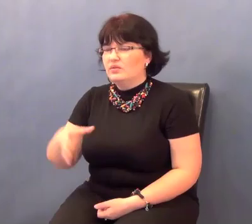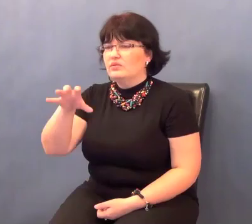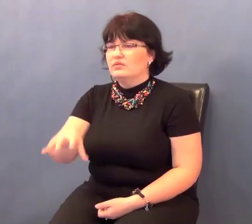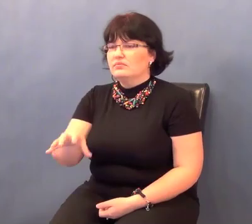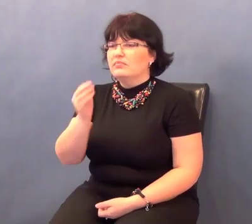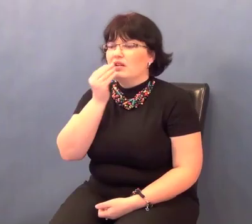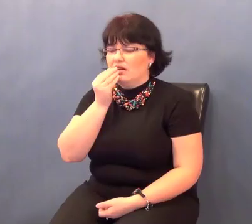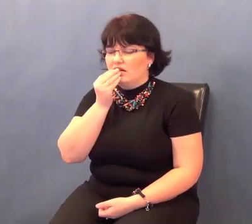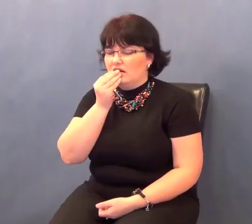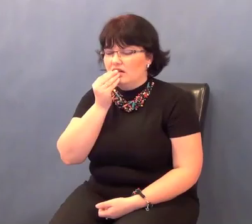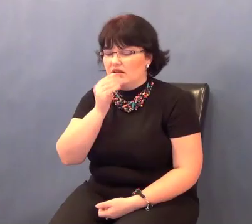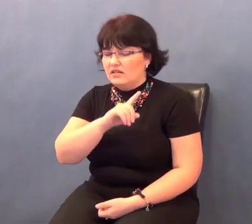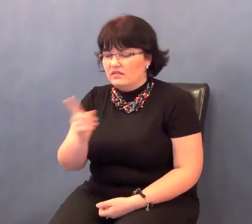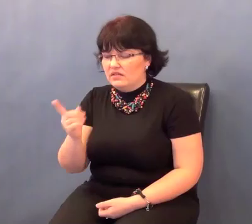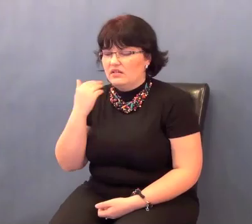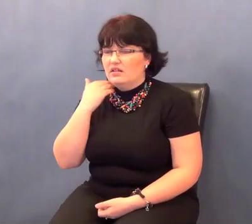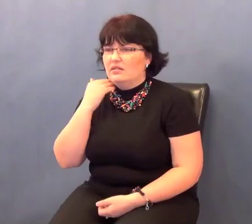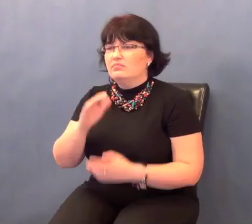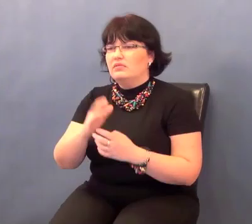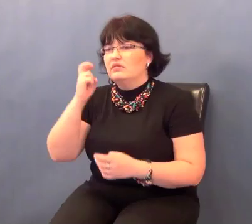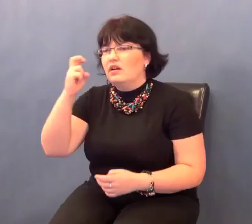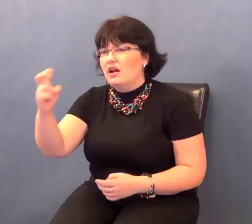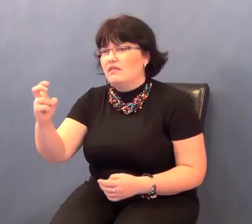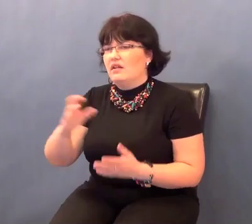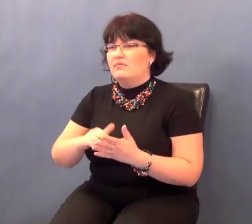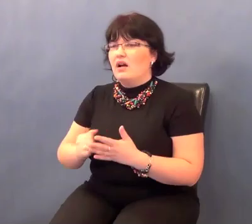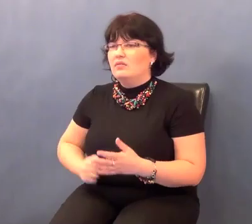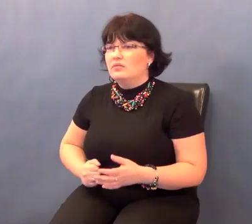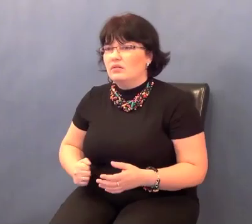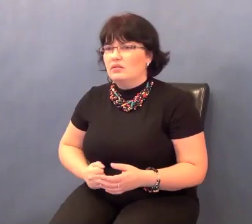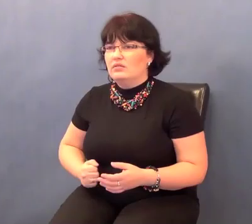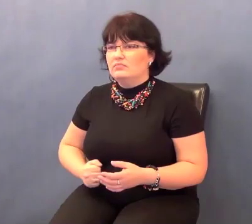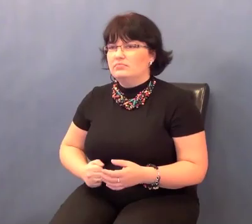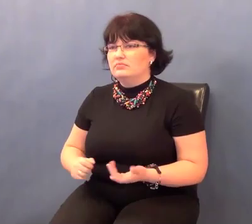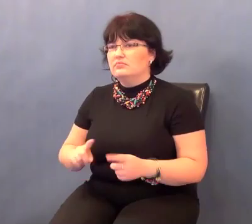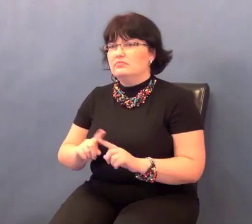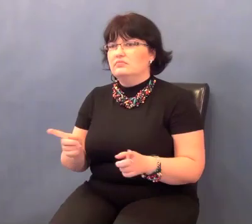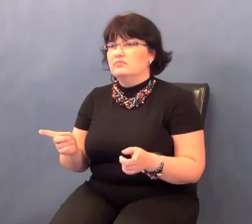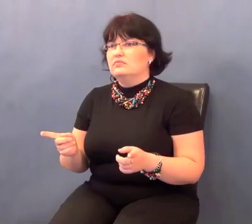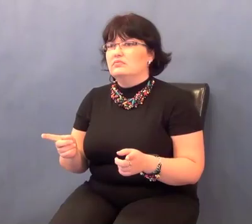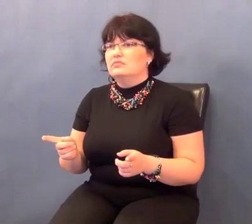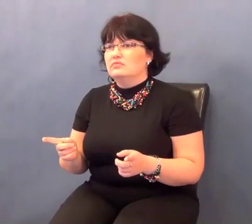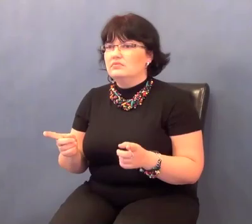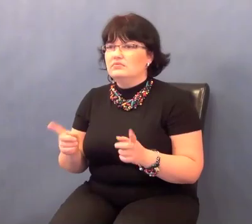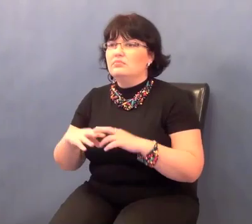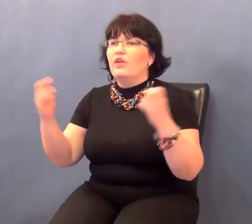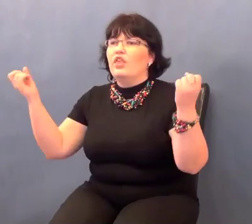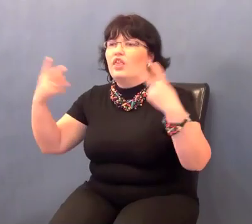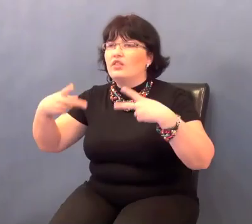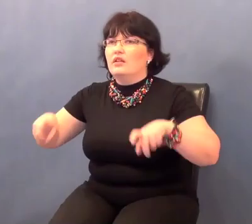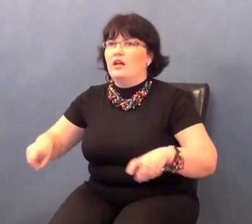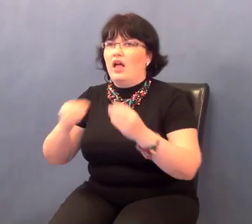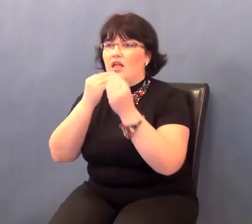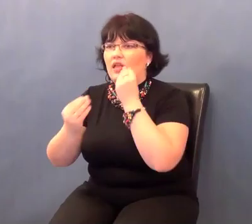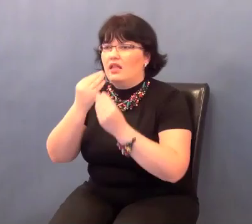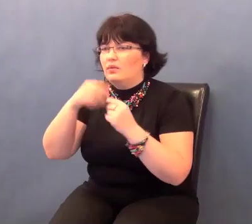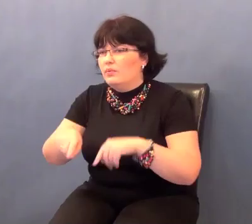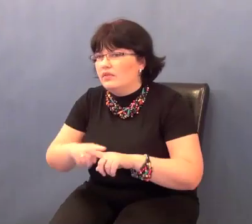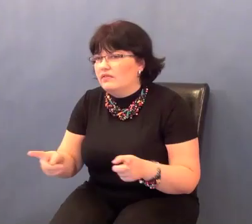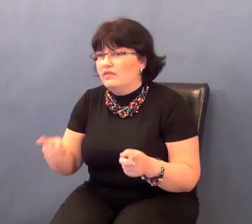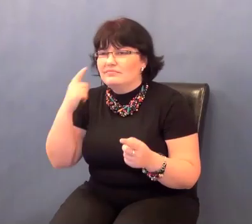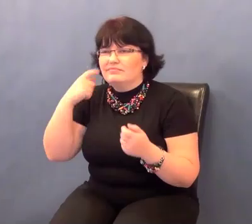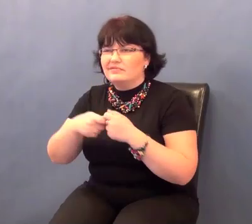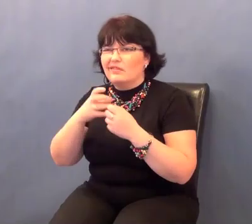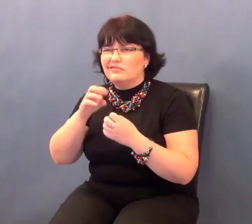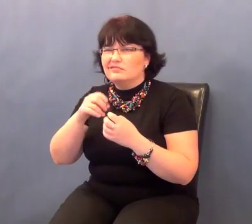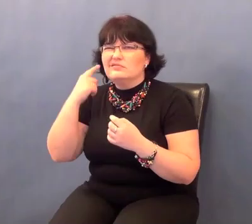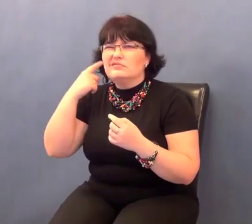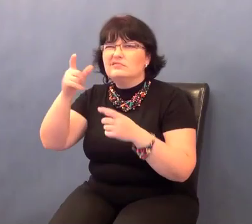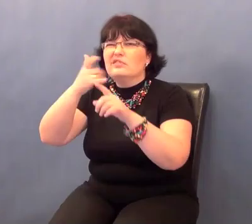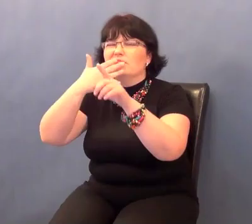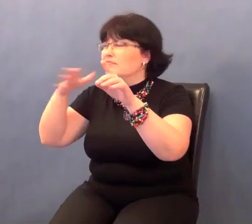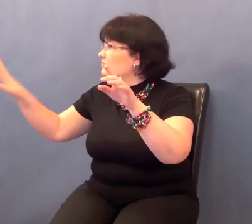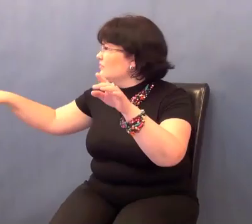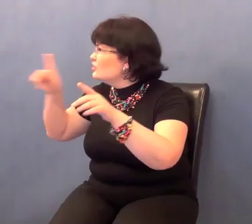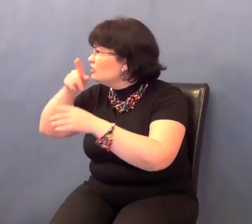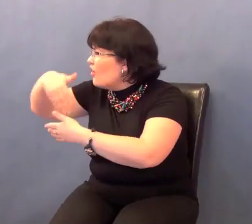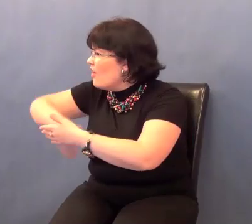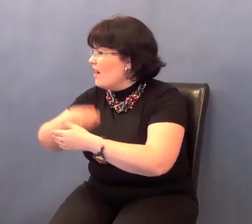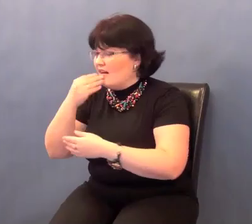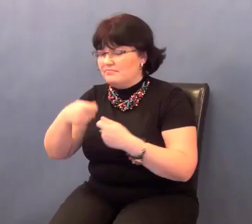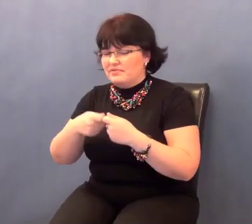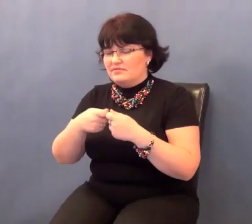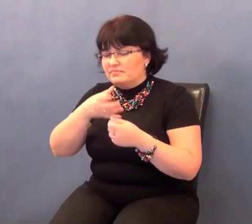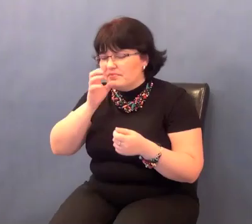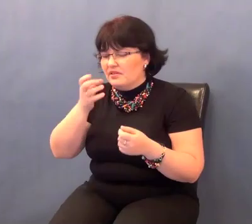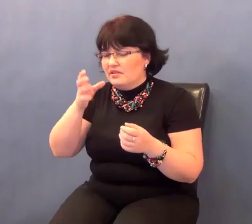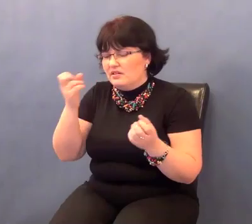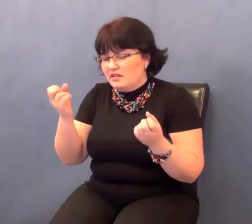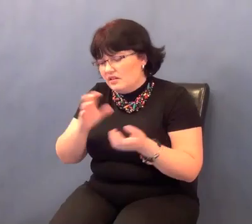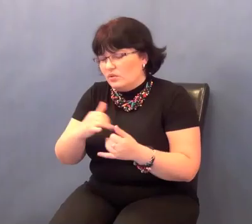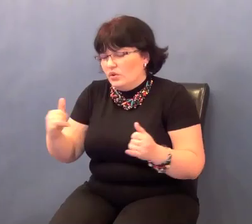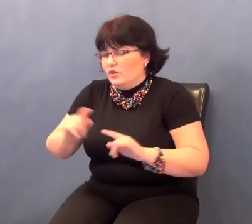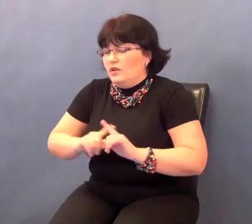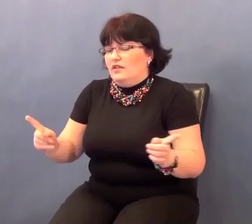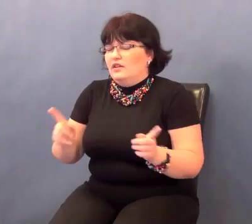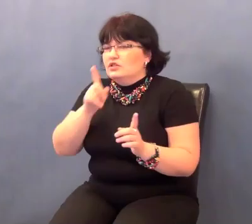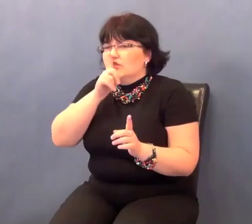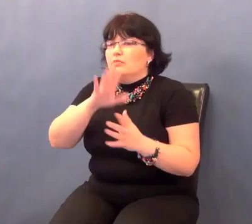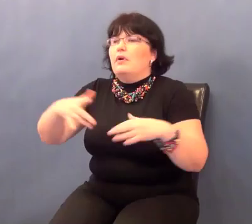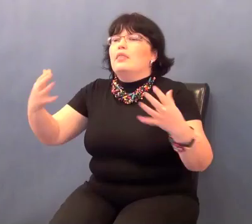Nie wolno jeść i pić alkoholu, to może być na przykład w tramwaju, w autobusie. Również w kinie jak ktoś je, to to słychać i to przeszkadza. Ktoś może powiedzieć, żeby ta osoba schowała jedzenie, bo nie słychać, co aktorzy mówią w filmie.